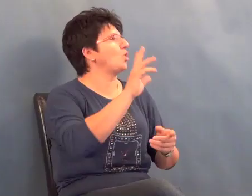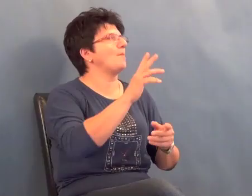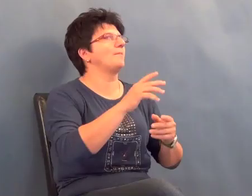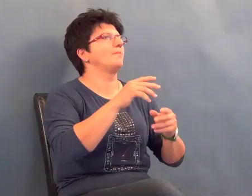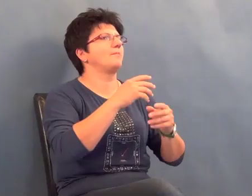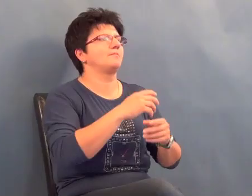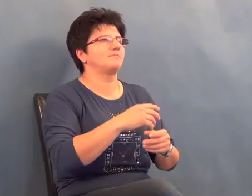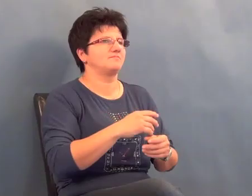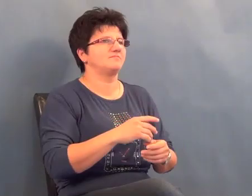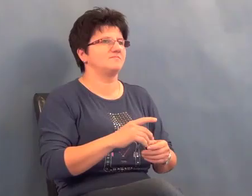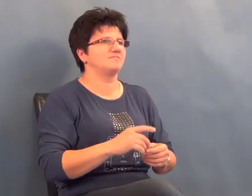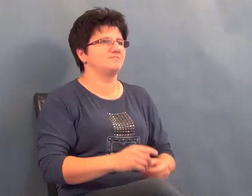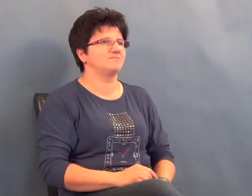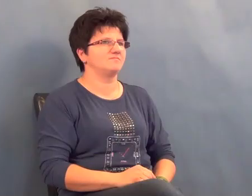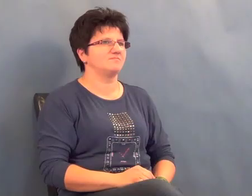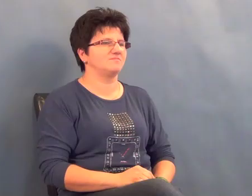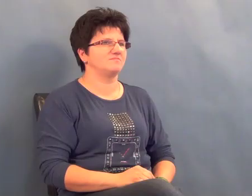Ktoś kto...